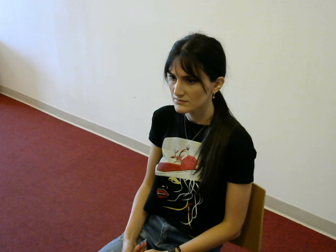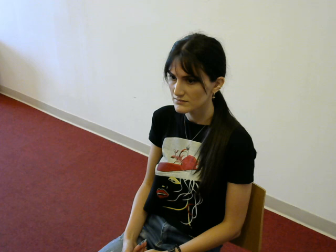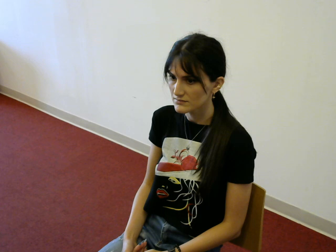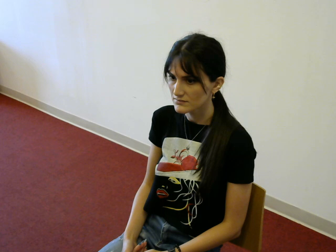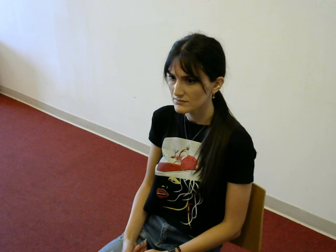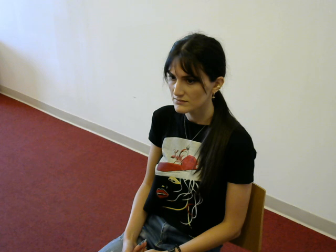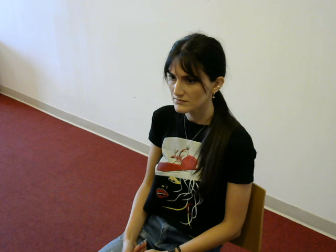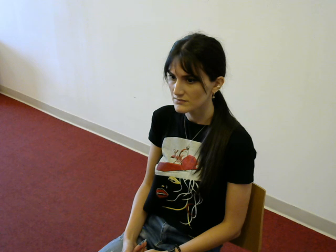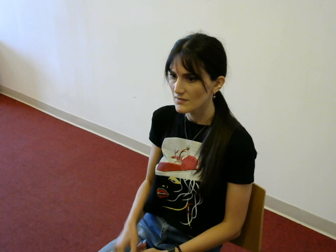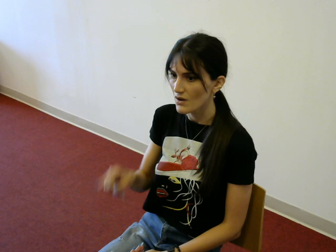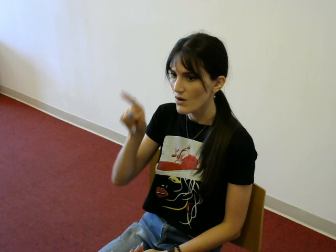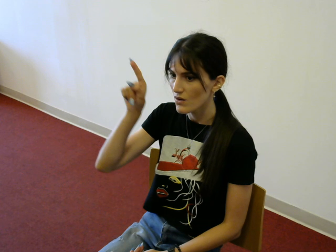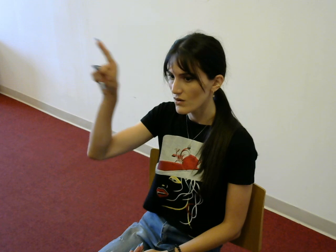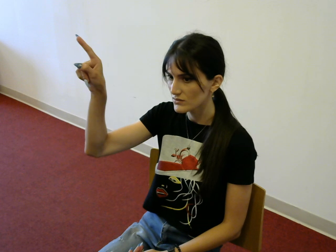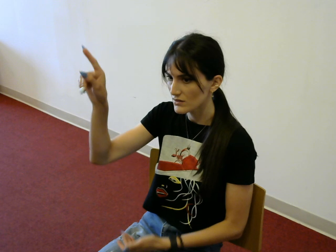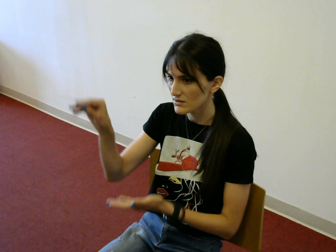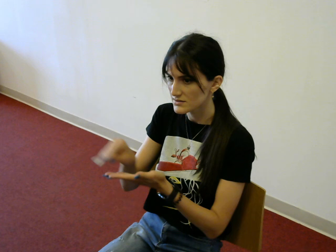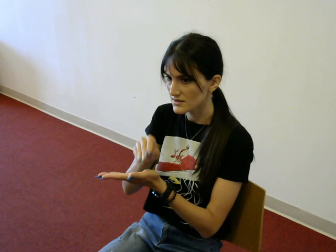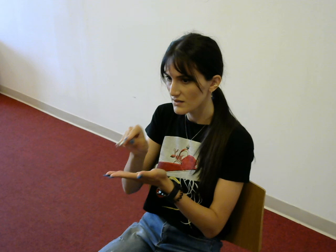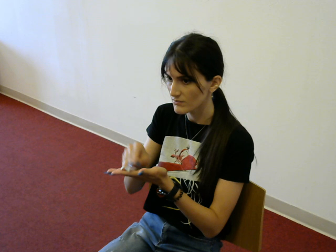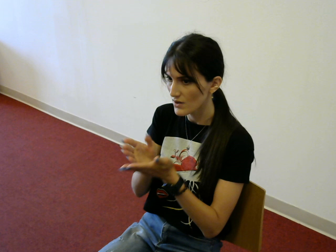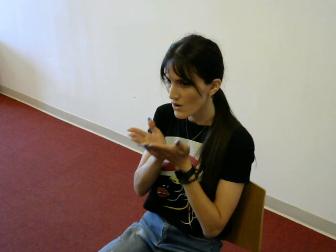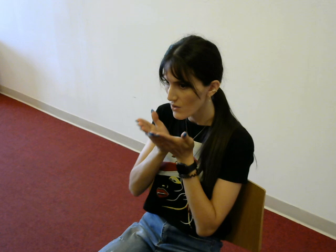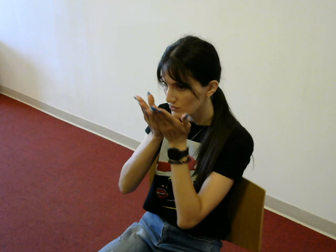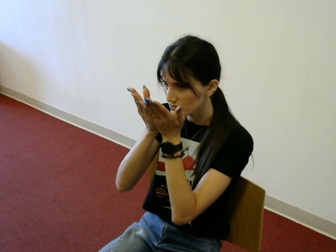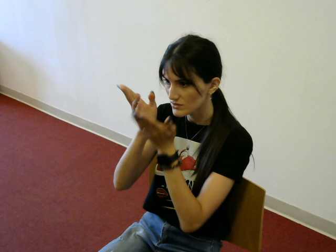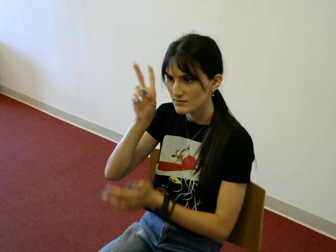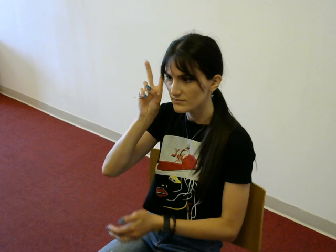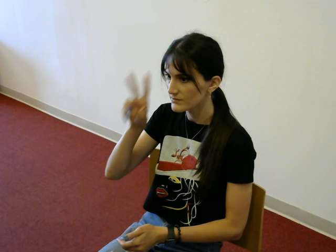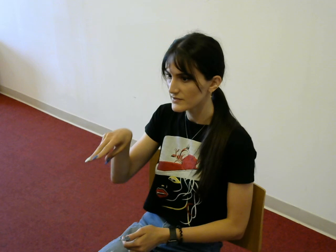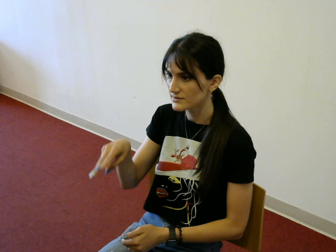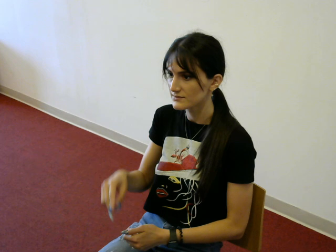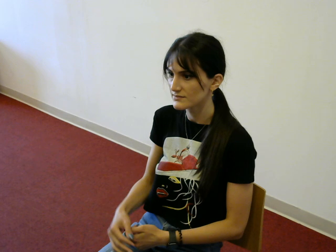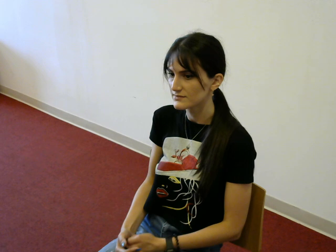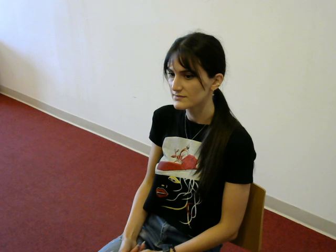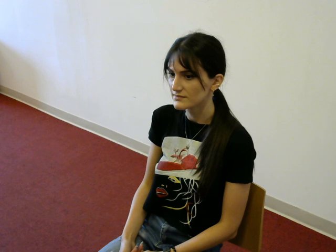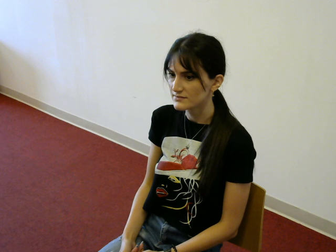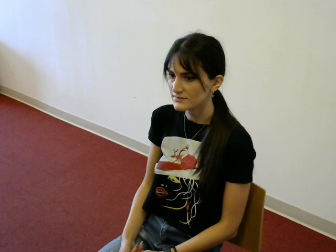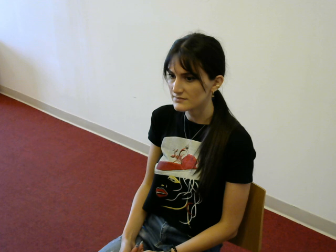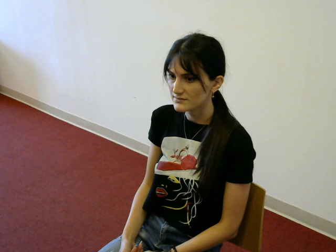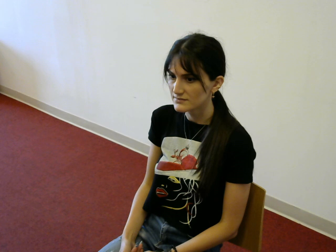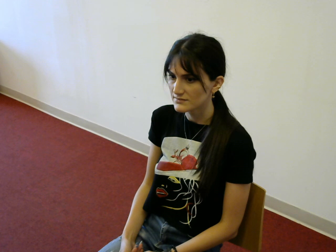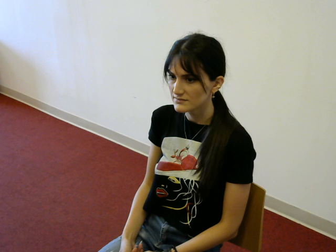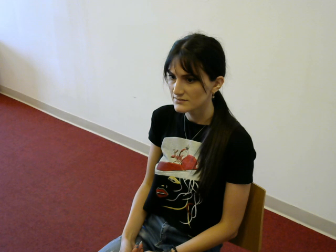O yazıb-oxuya bilmir